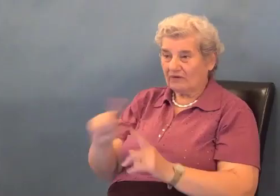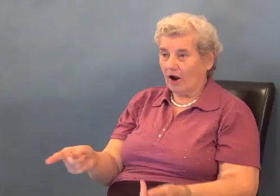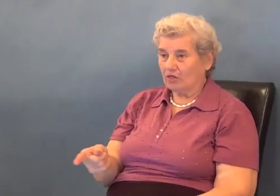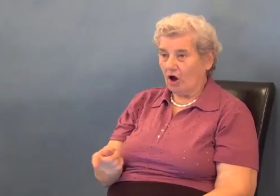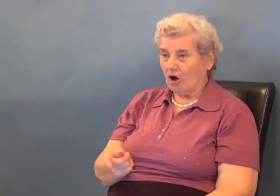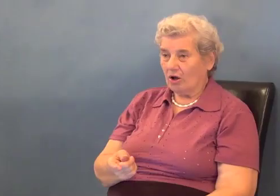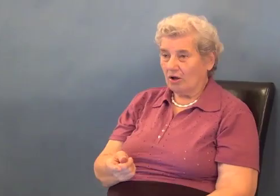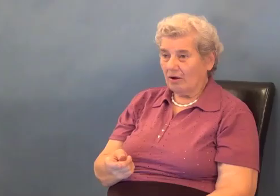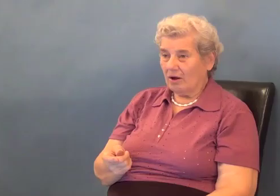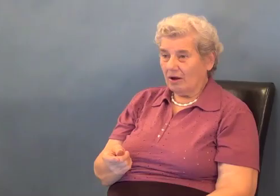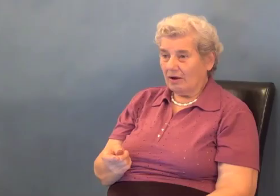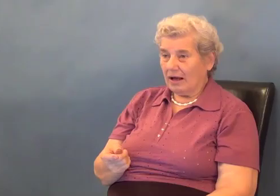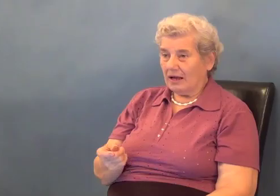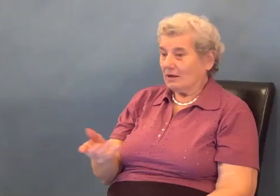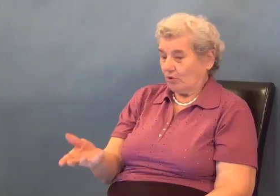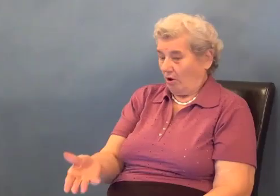To nie wolno?